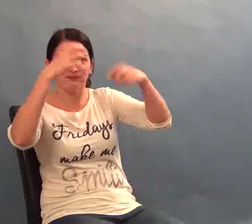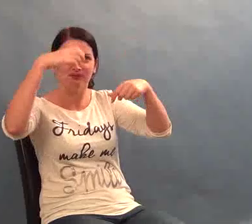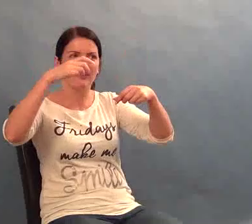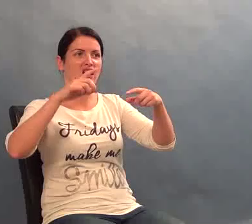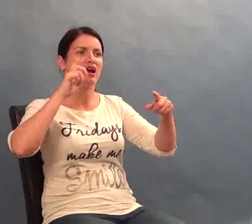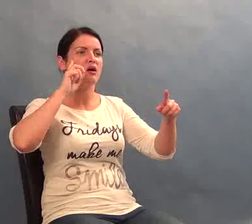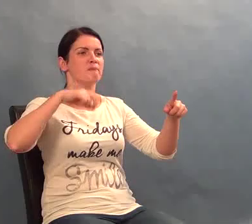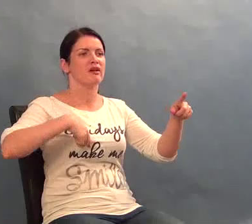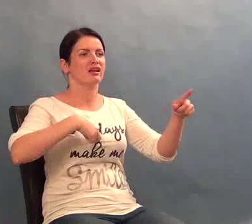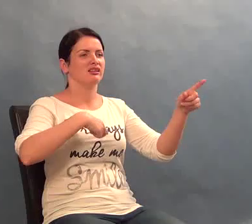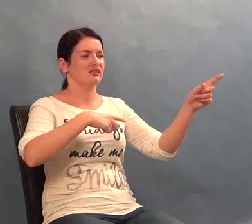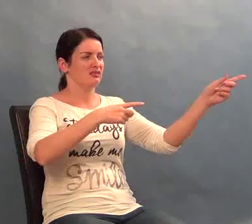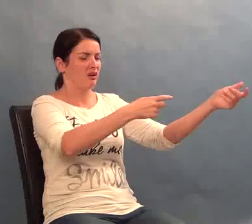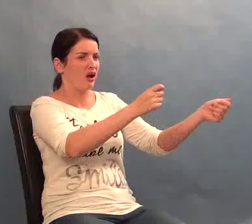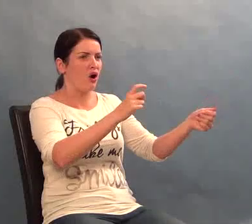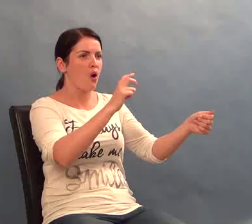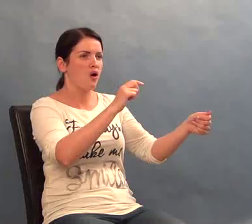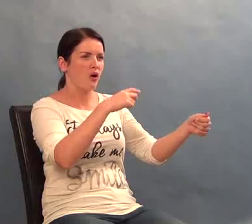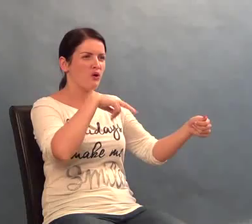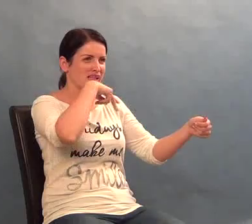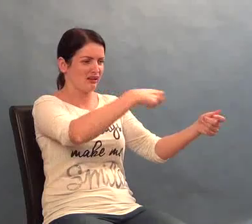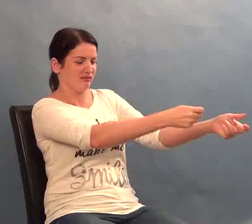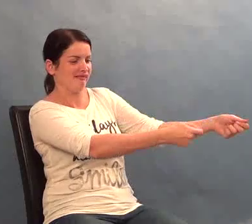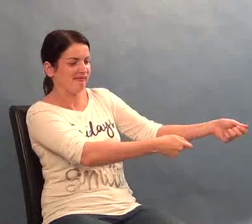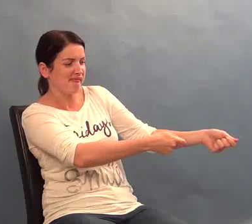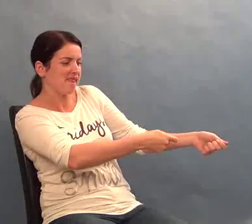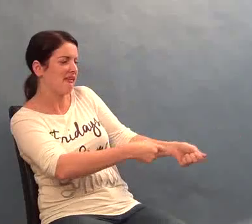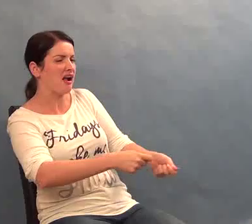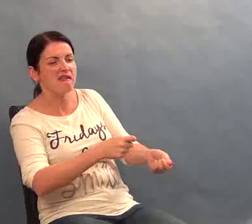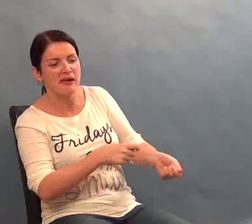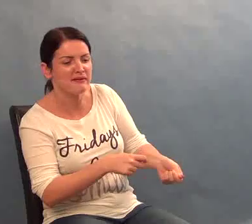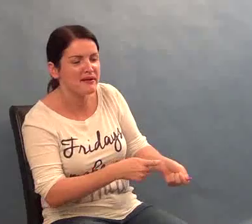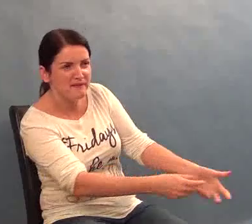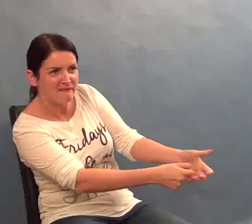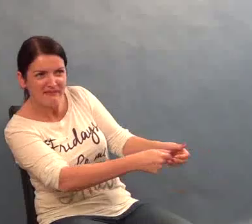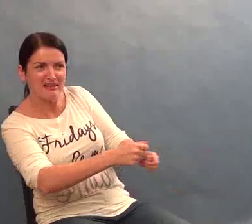Inny pan przechodzi obok ciągnąc kozę na sznurku.